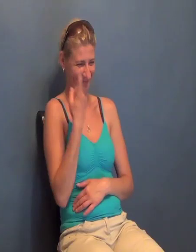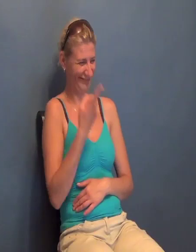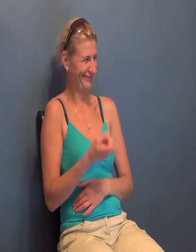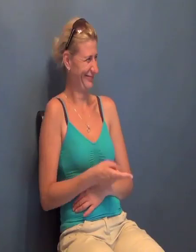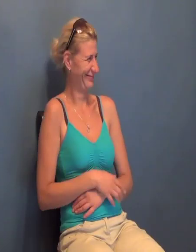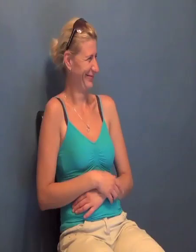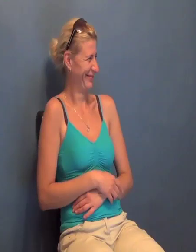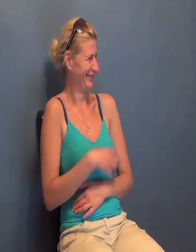Dziwne.